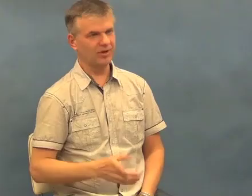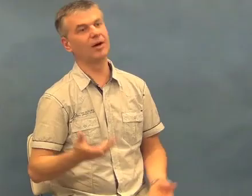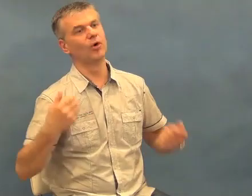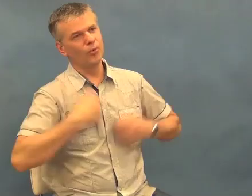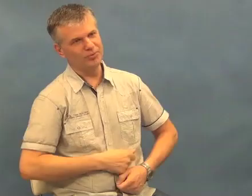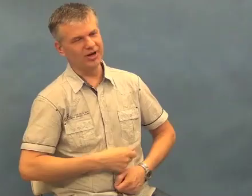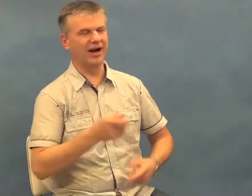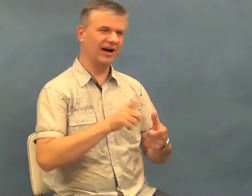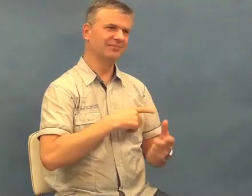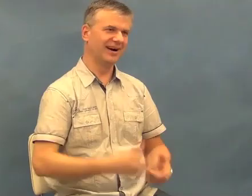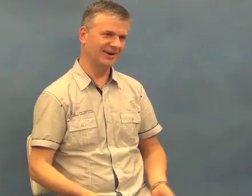Ubranie, albo - albo.